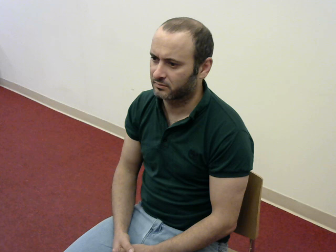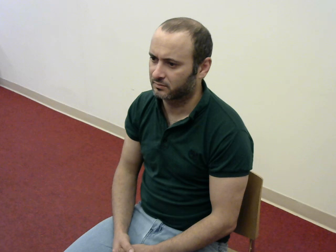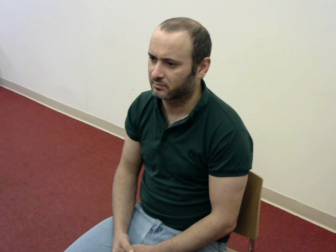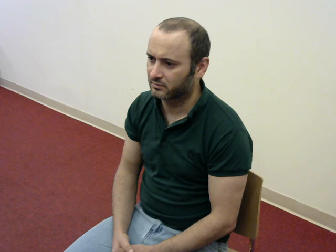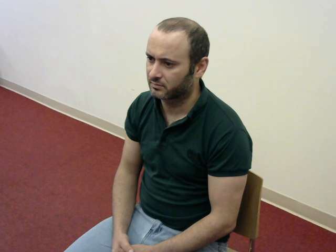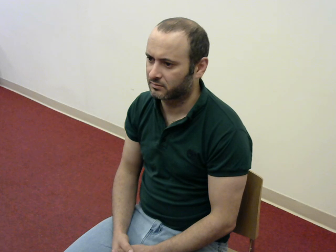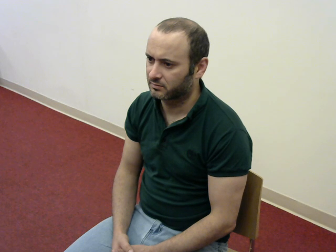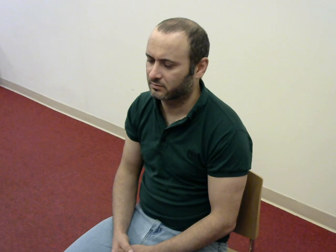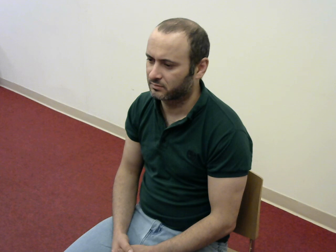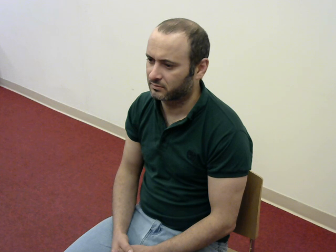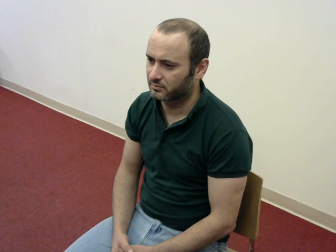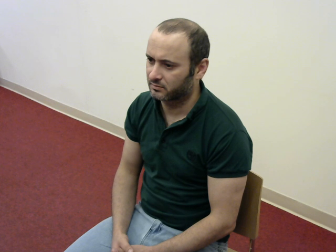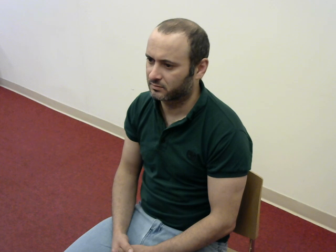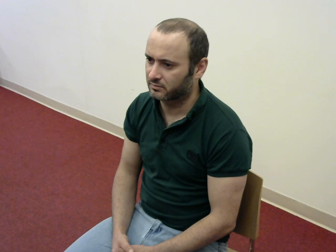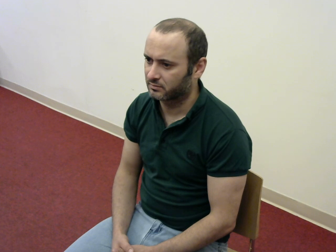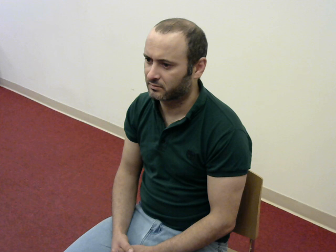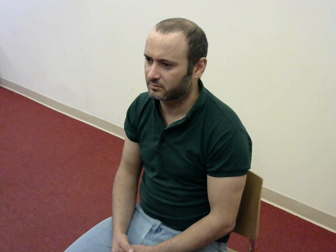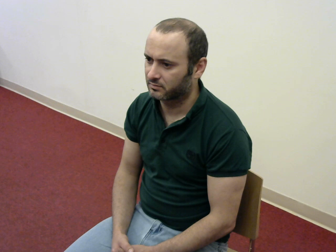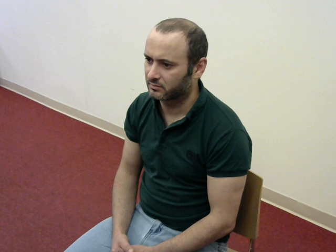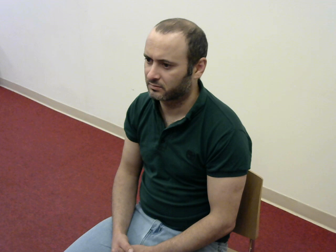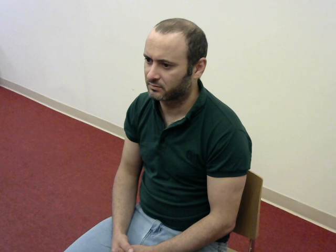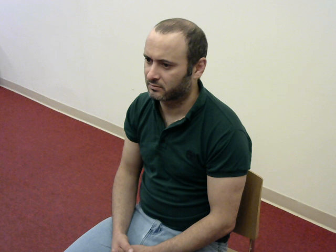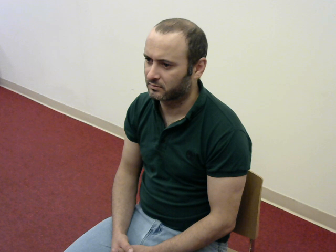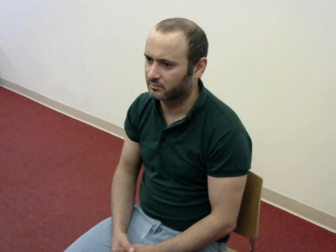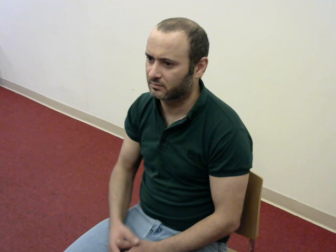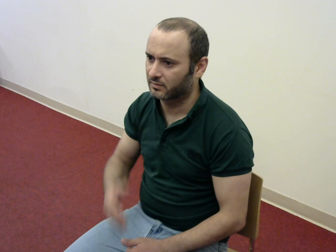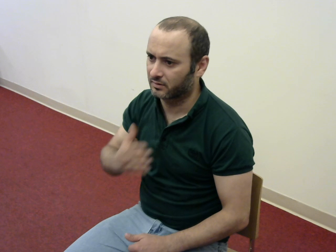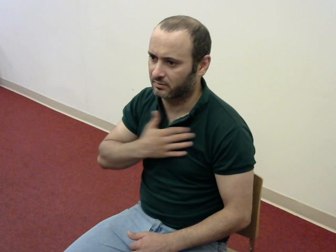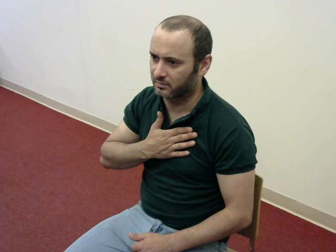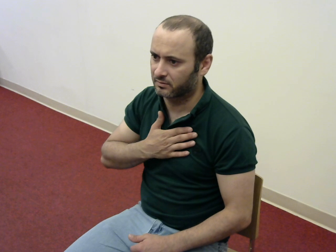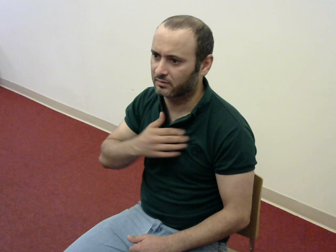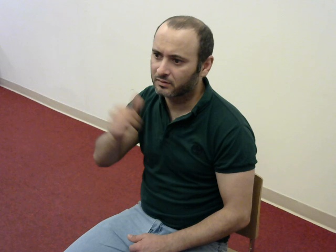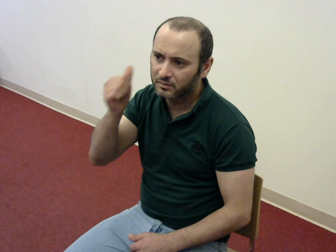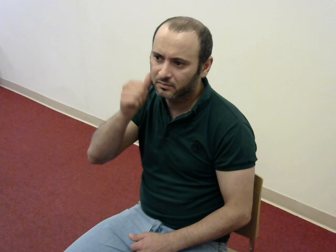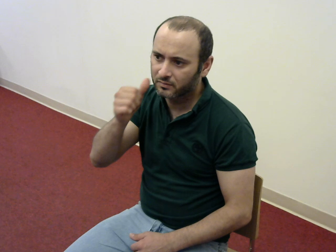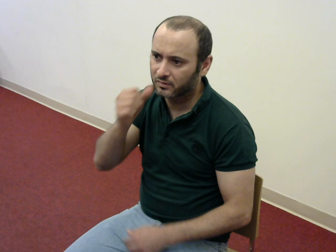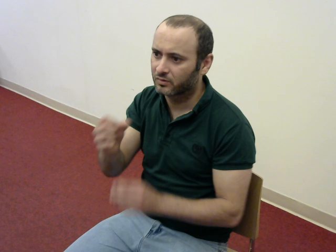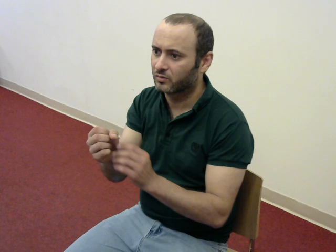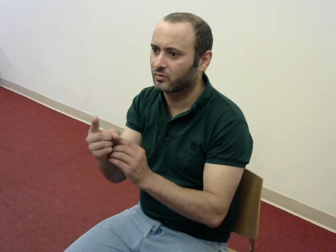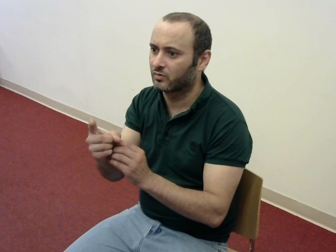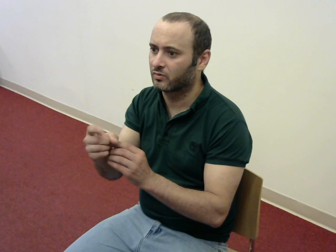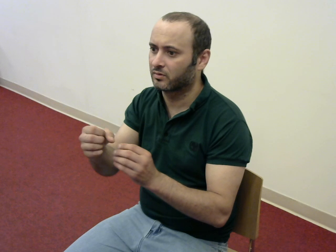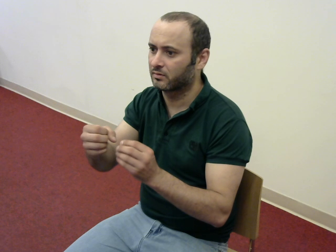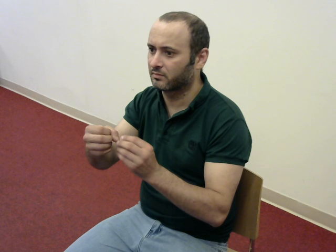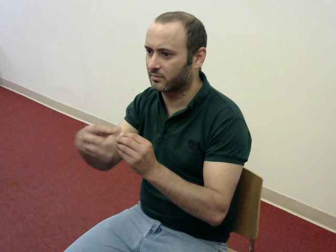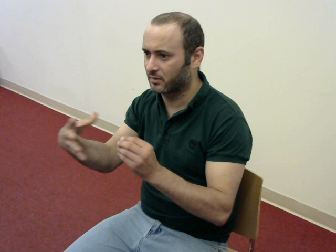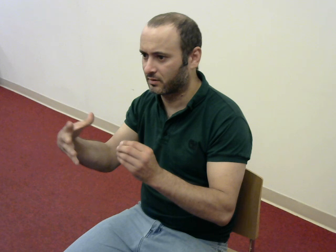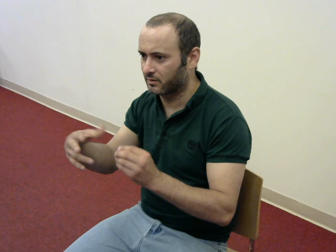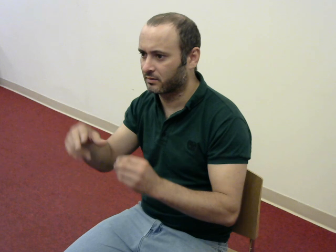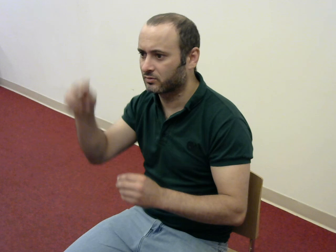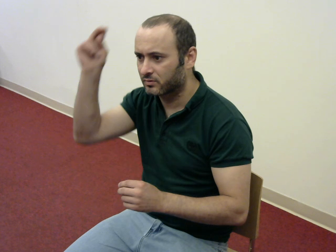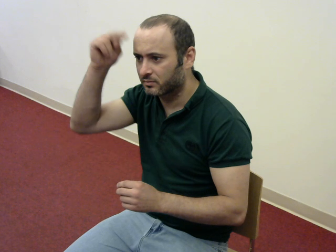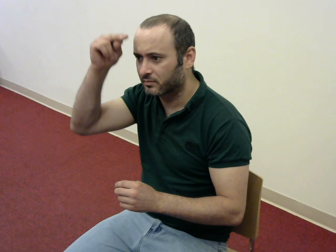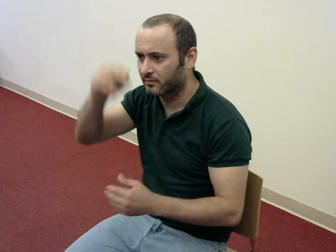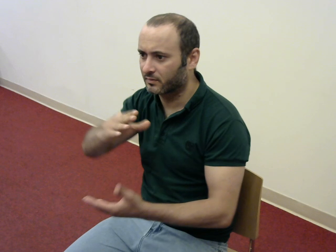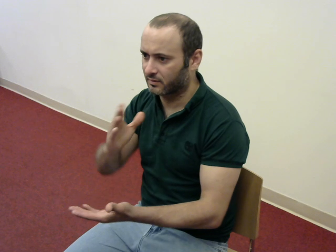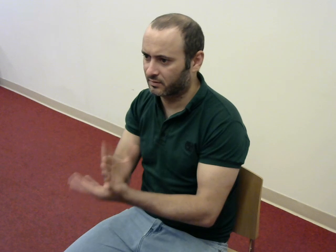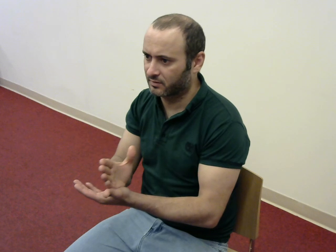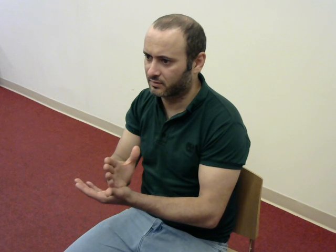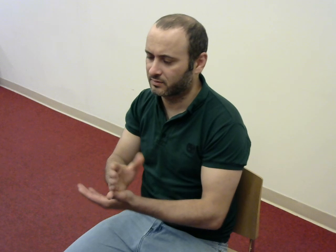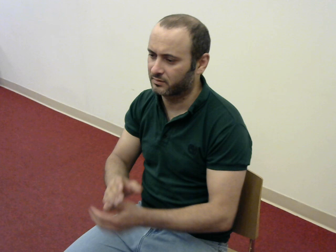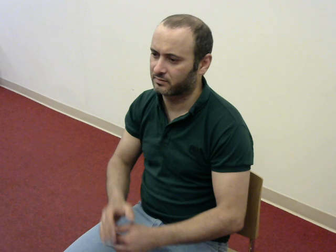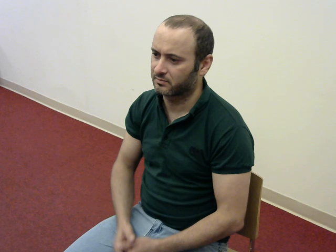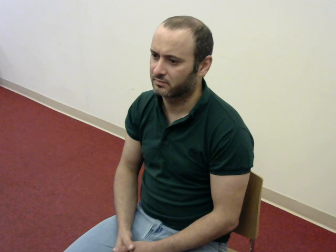Mənim sabah 11:15-də dərsim var